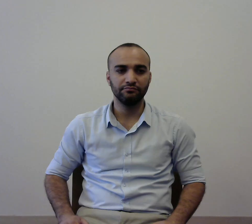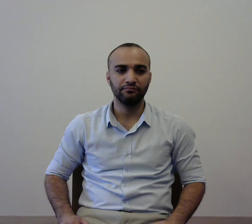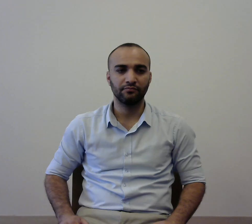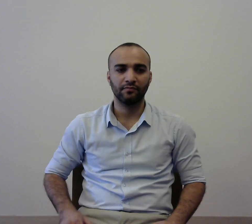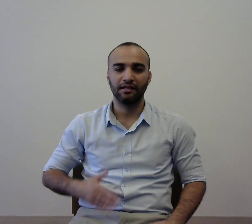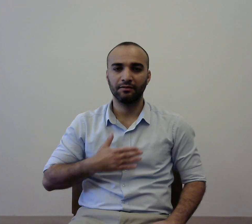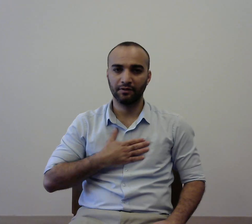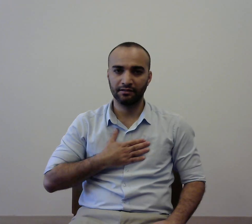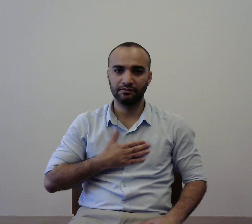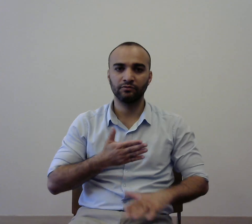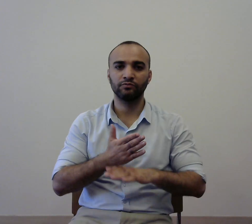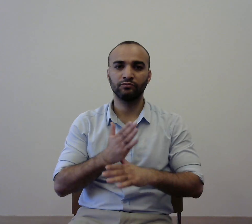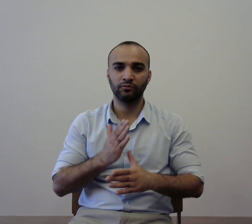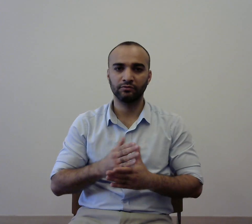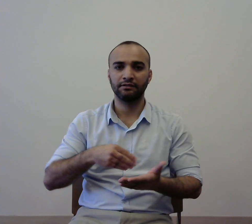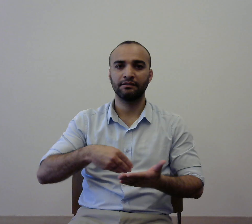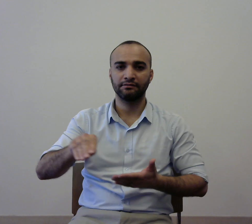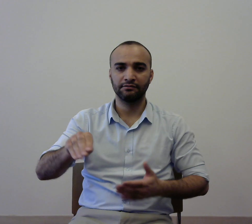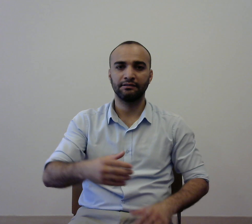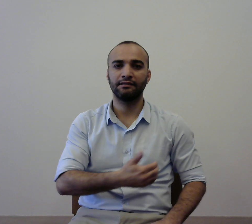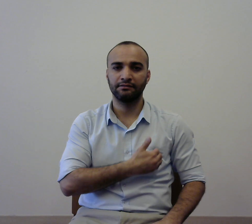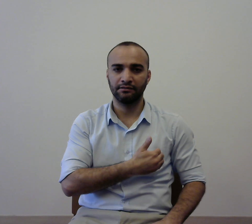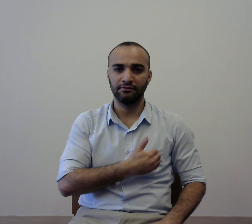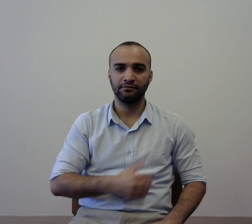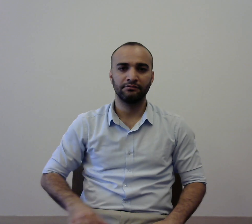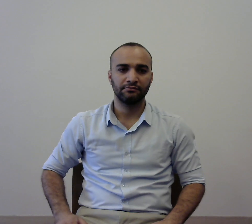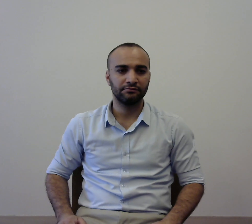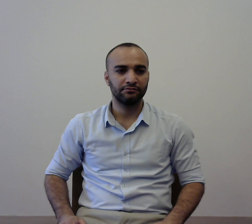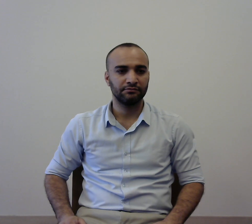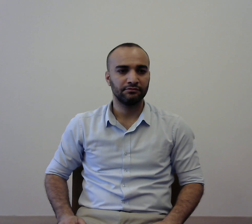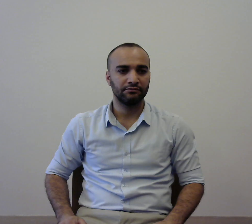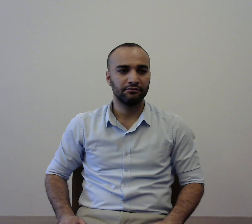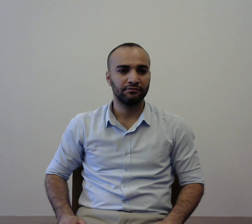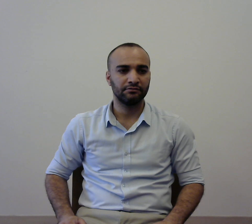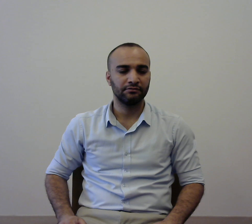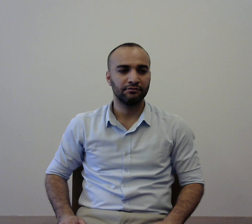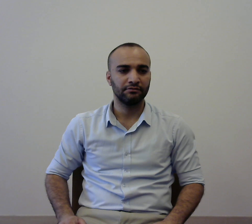Mən çörək almaq istəyirəm